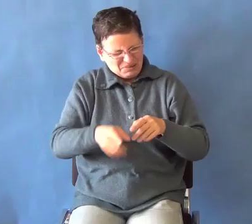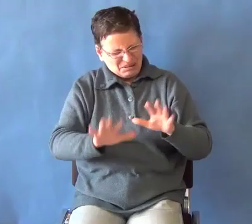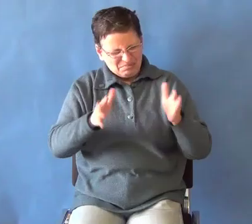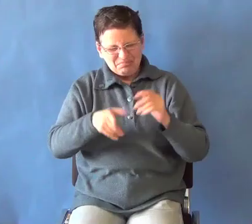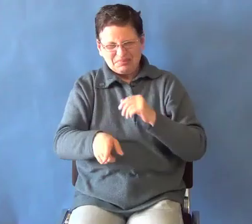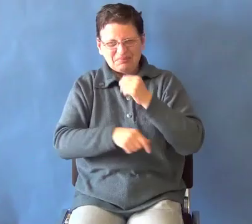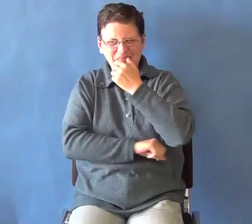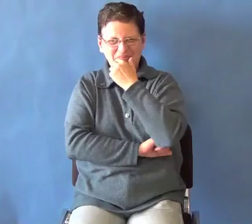Przy takiej małej jest to niepewne.